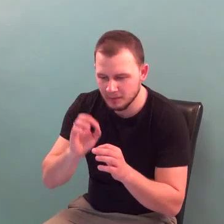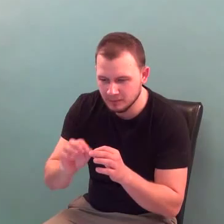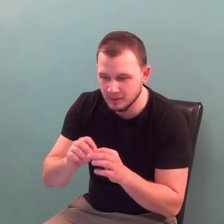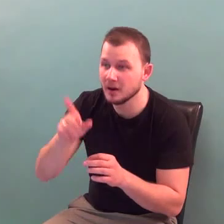Szacuję.